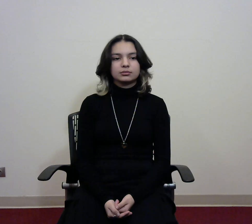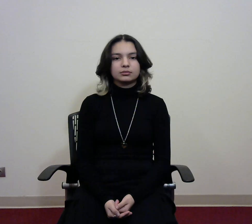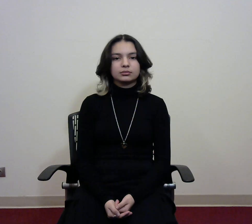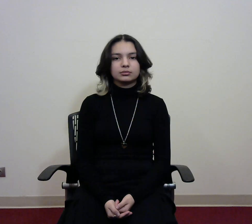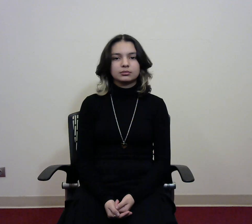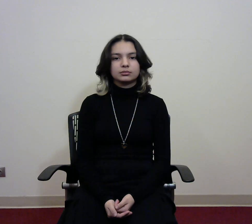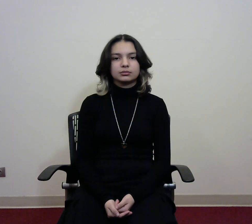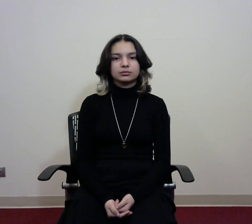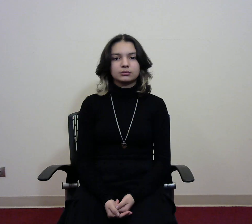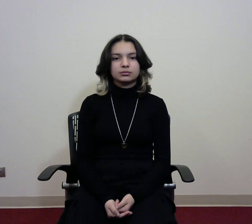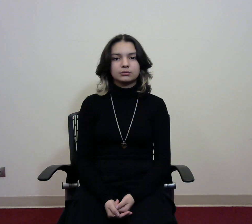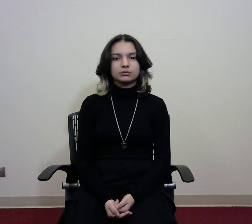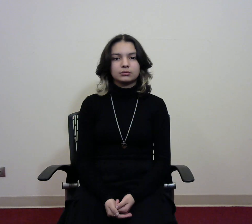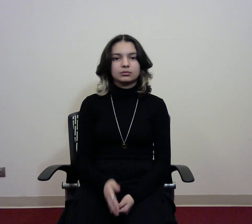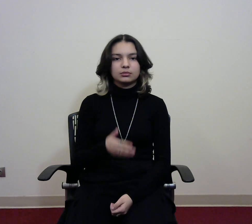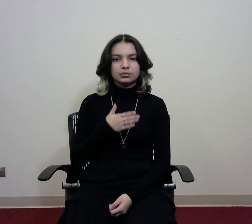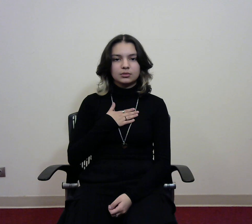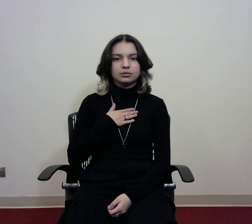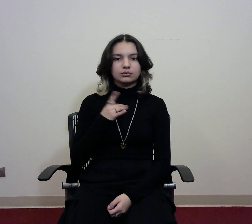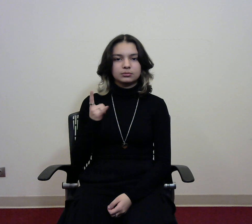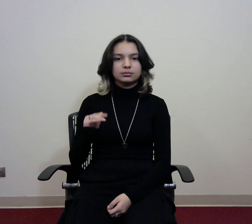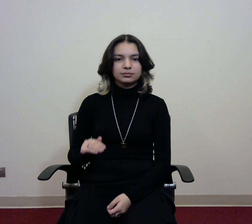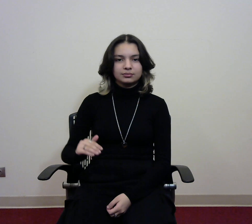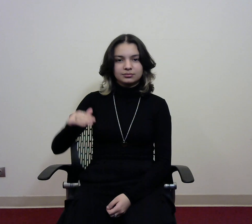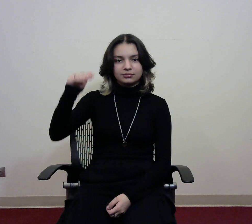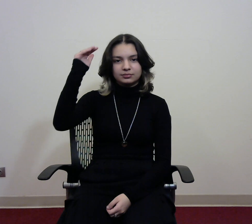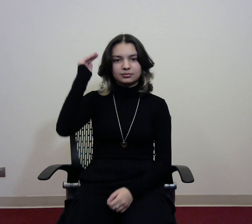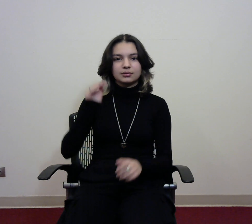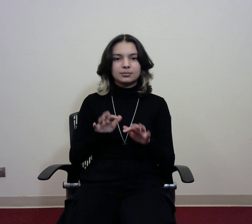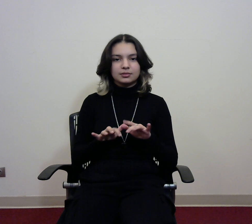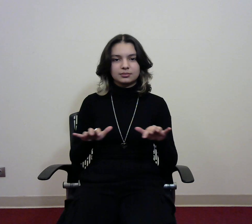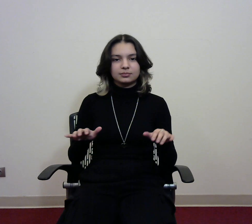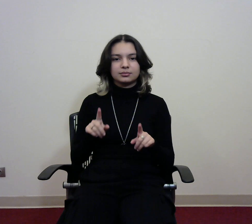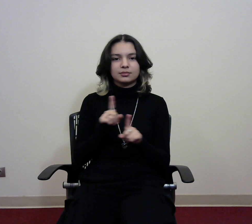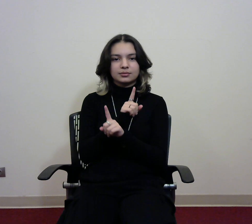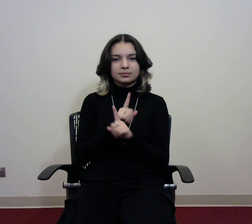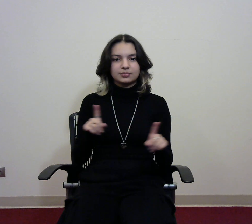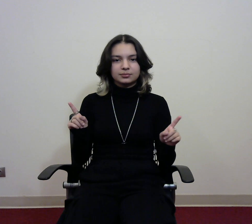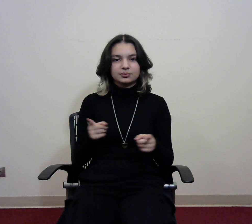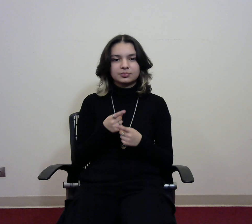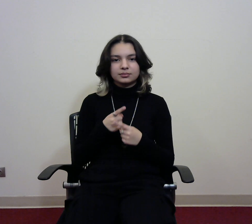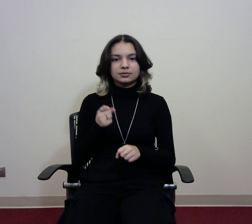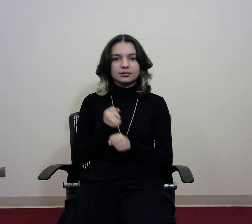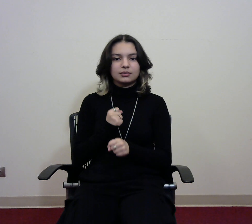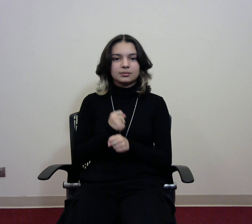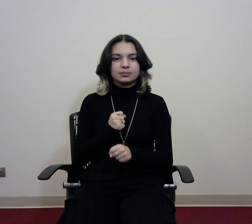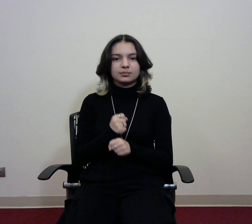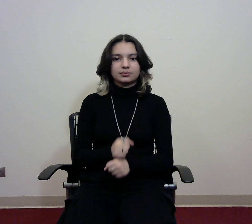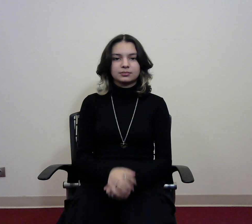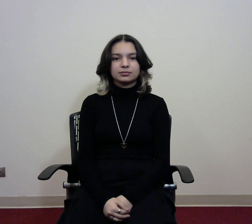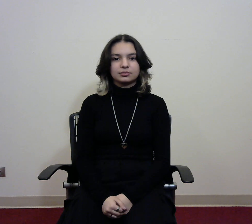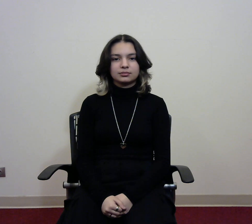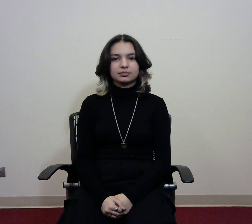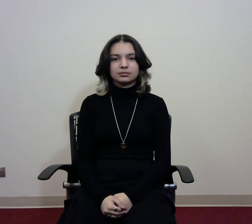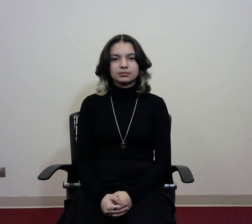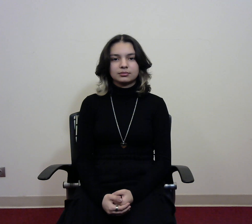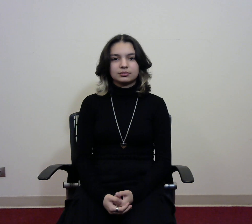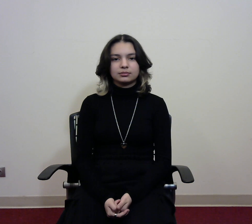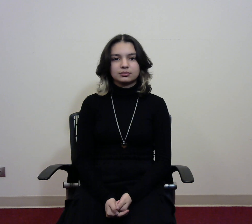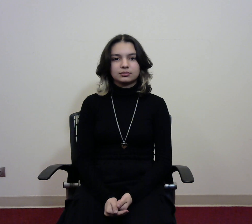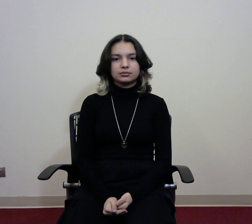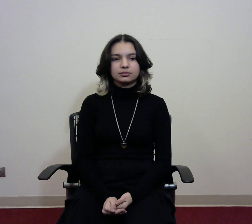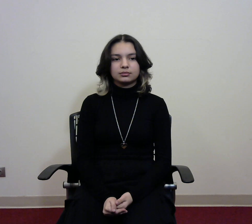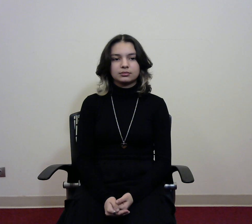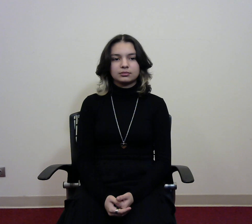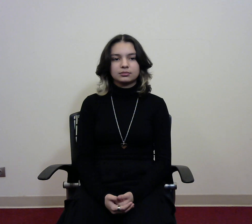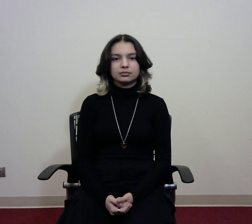Mən uşaq vaxtından pianoda ifa edirəm